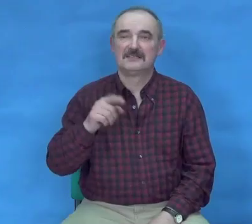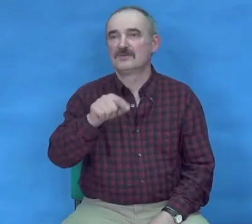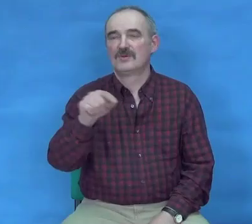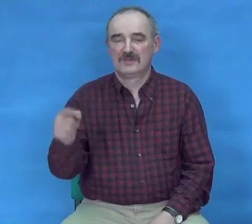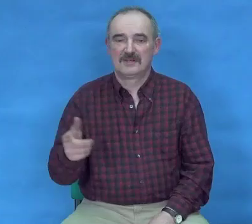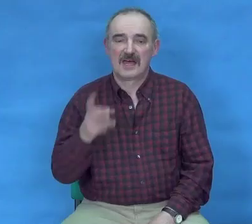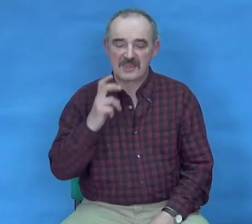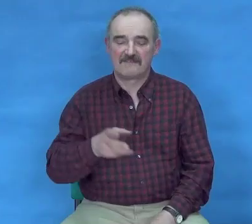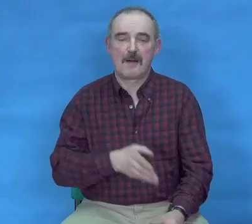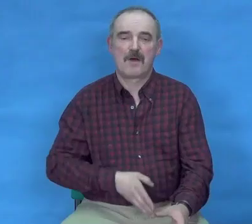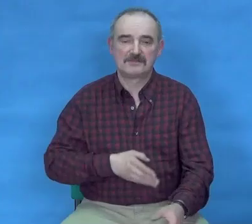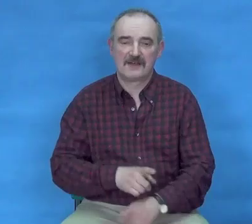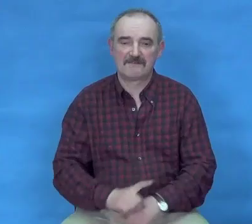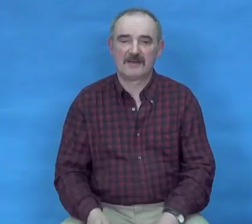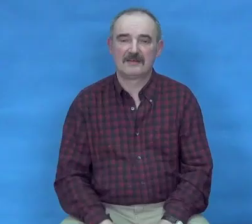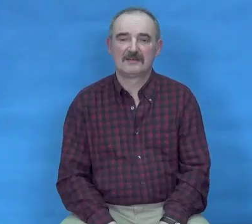W tramwaju i w pociągu nie wolno.